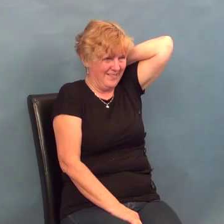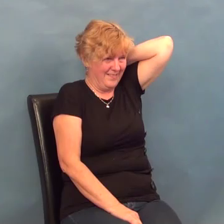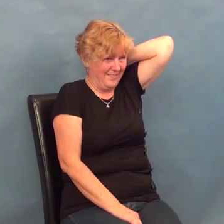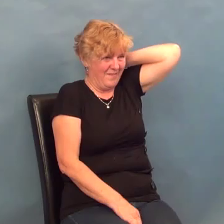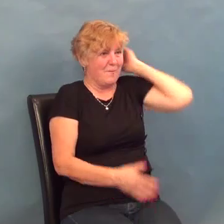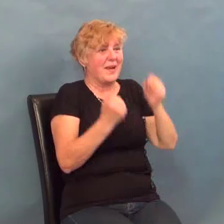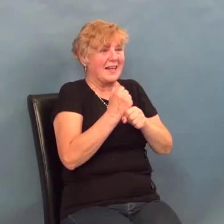Pracuję w domu.